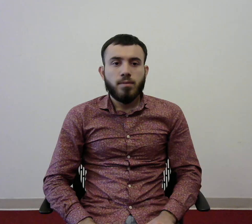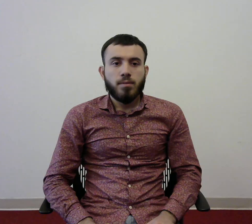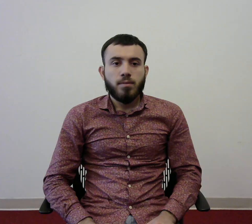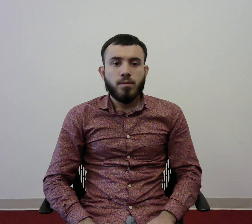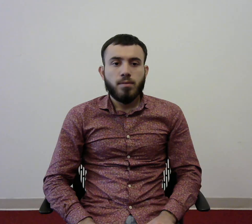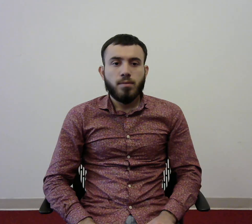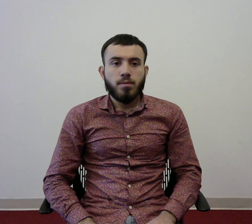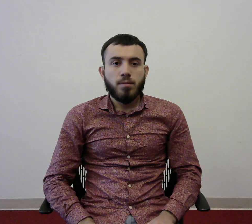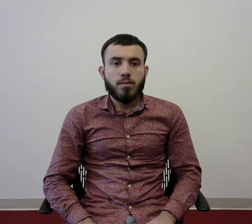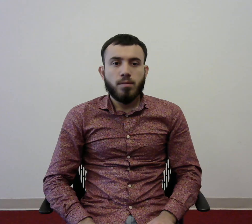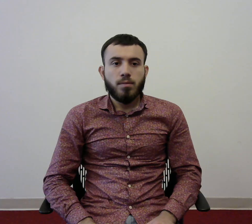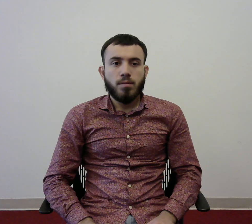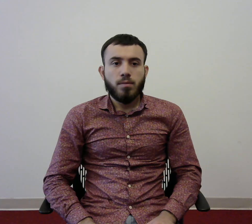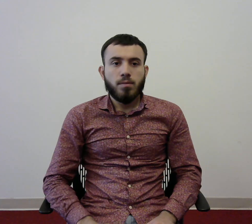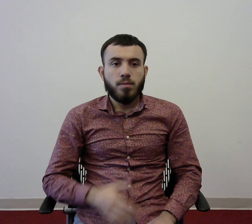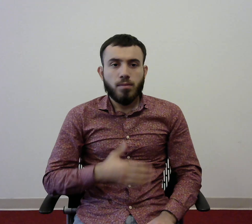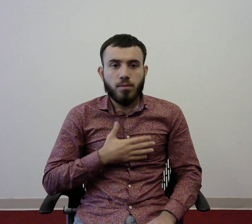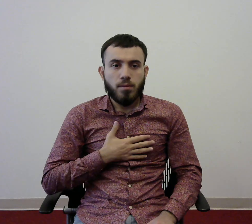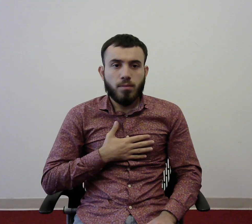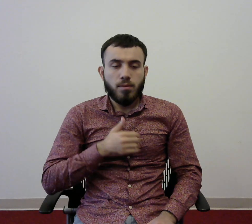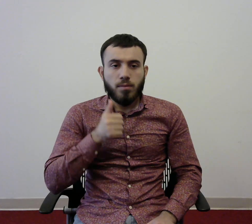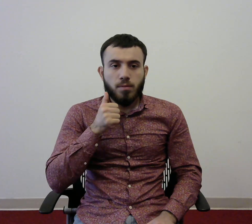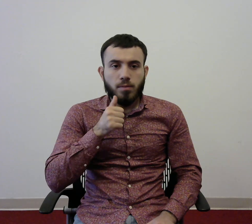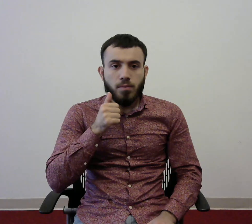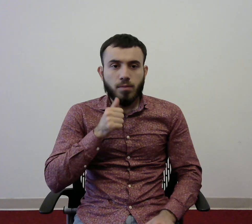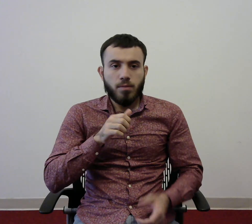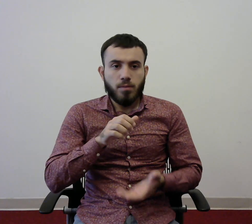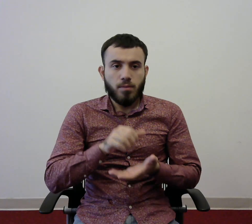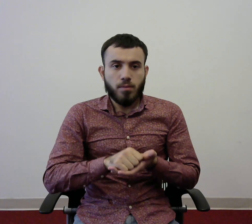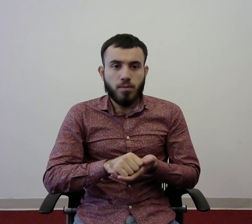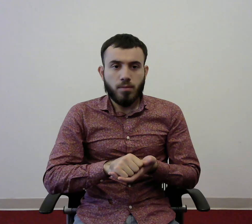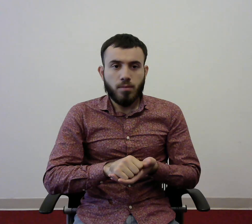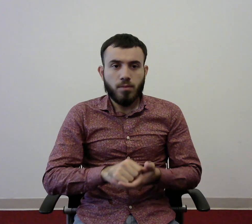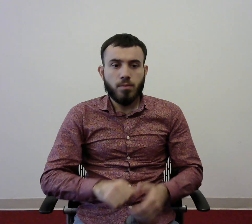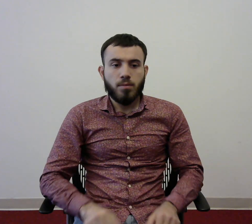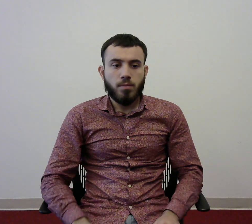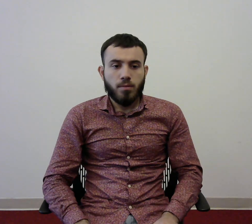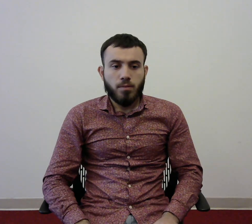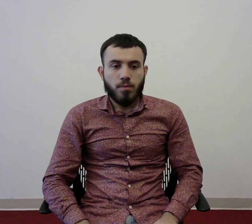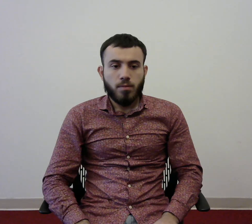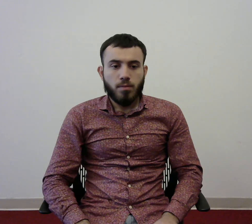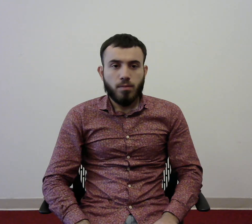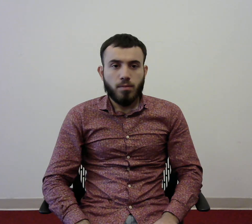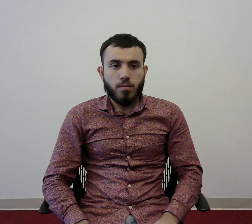Mən sabah məşğulam